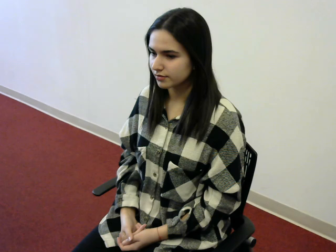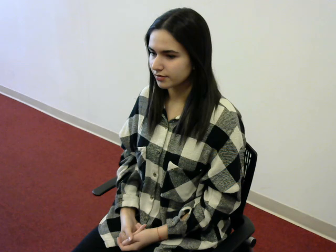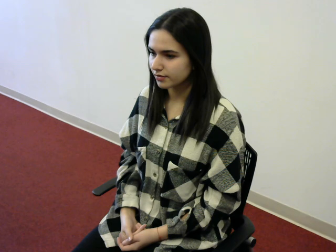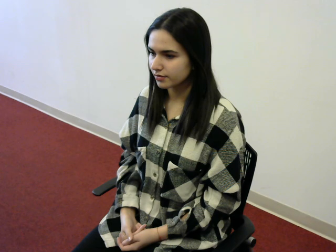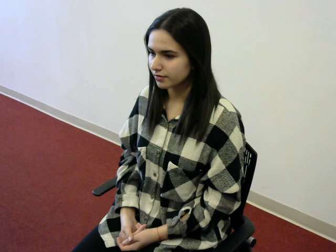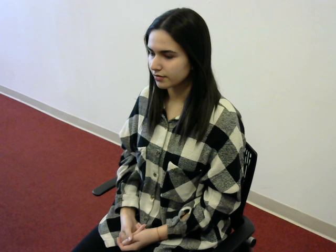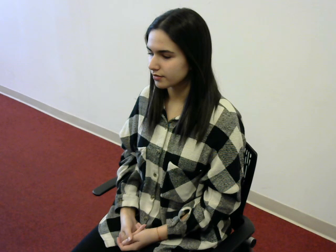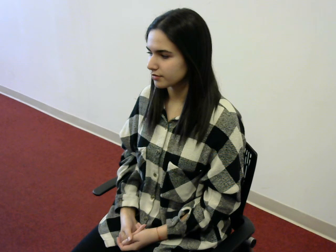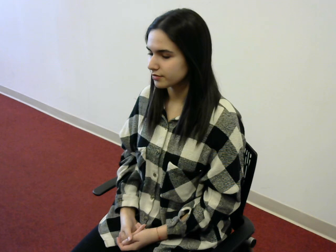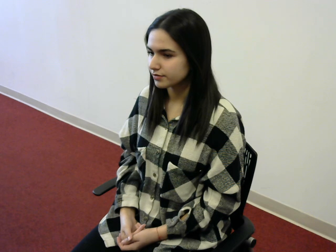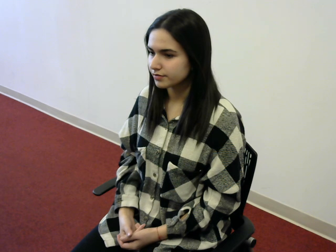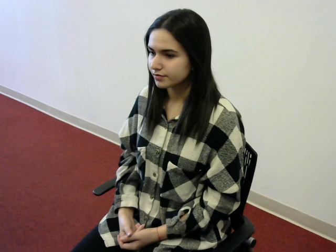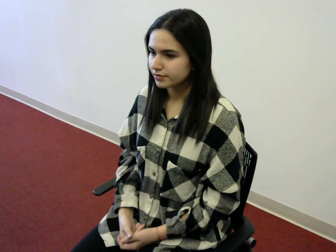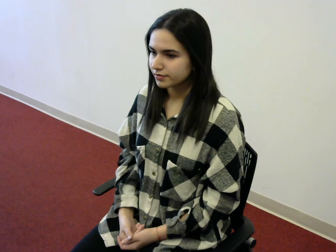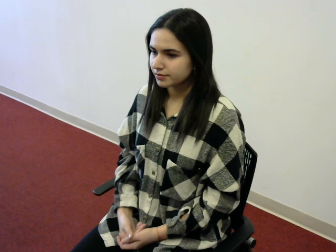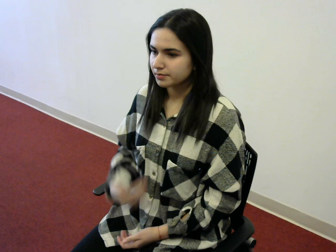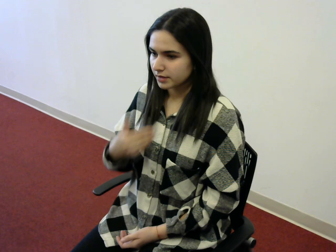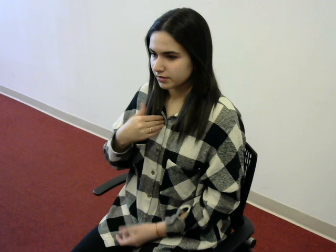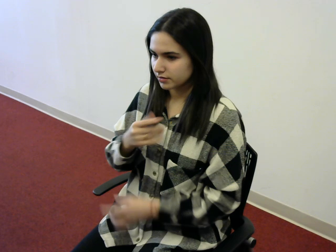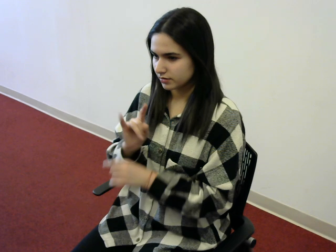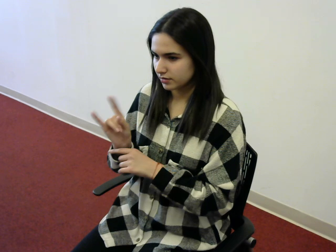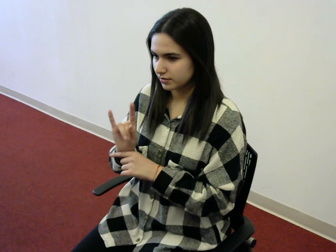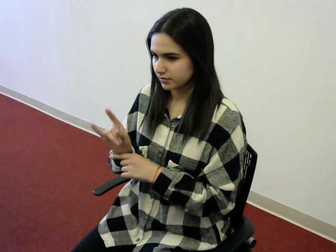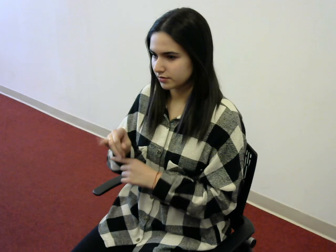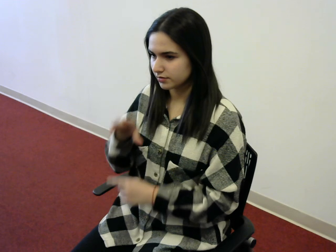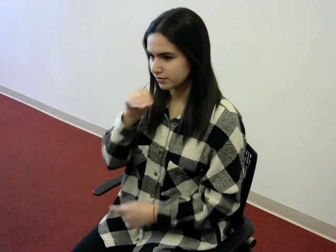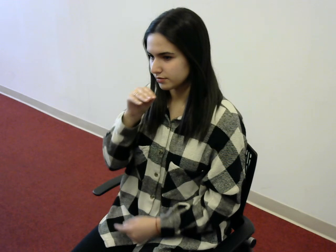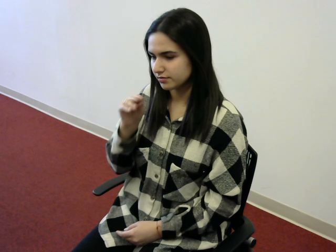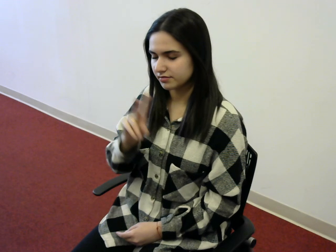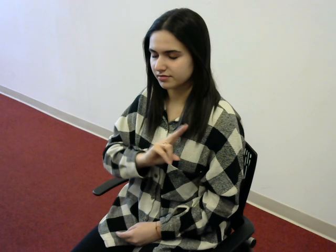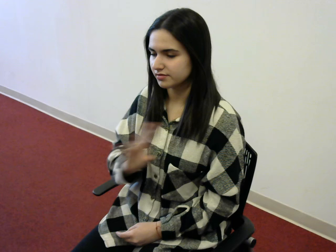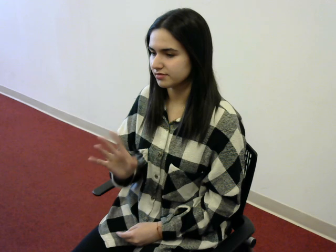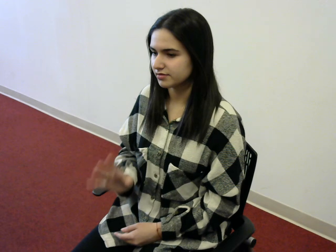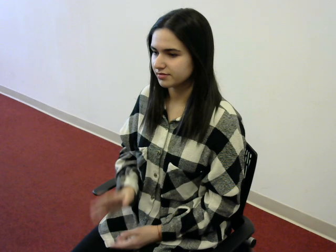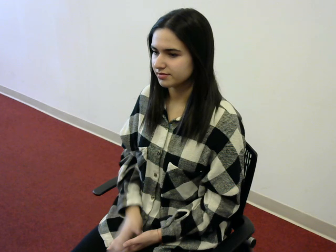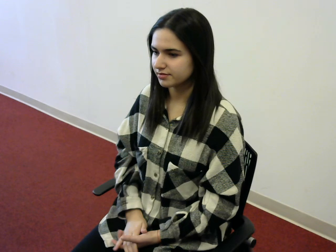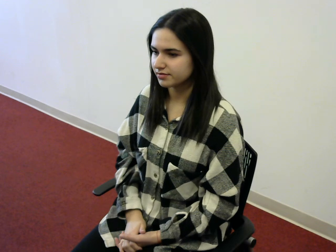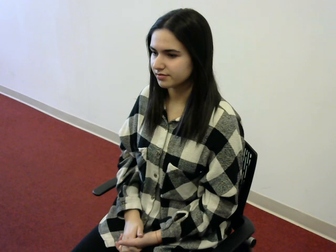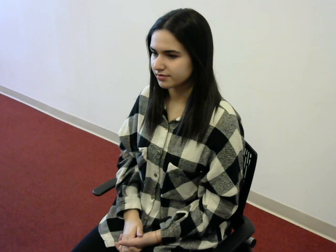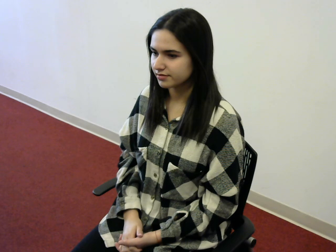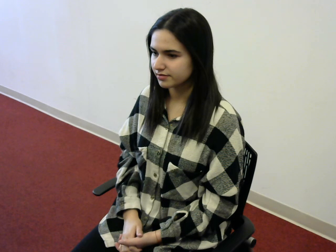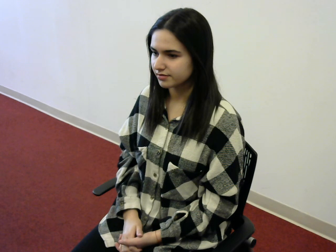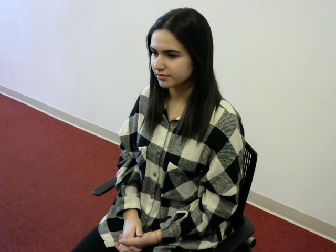Mən yalan danışmağı sevmirəm